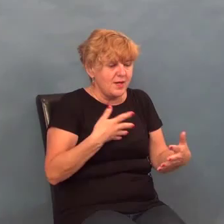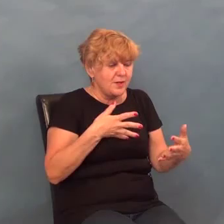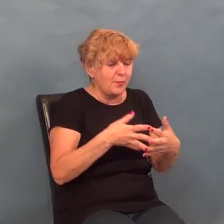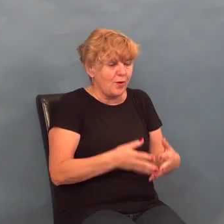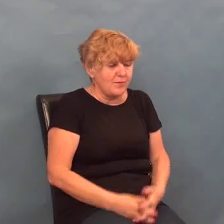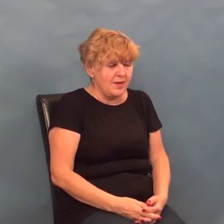Promieniowanie.